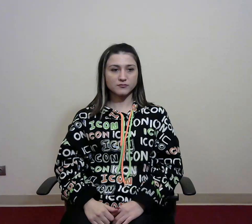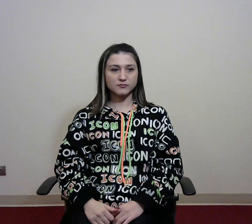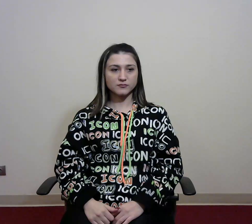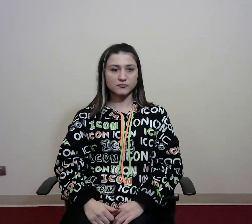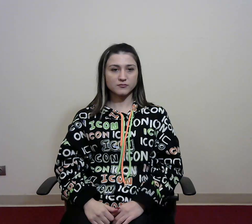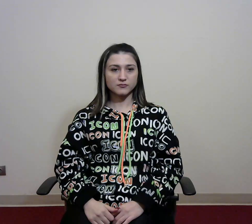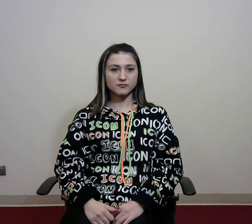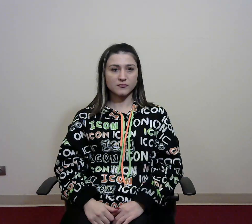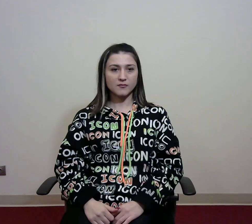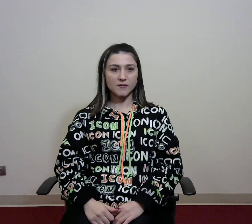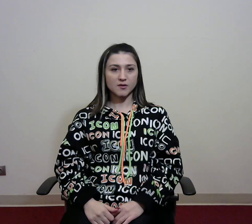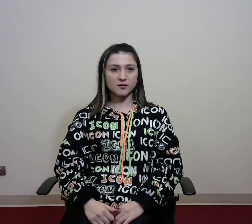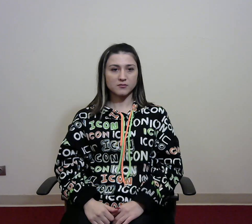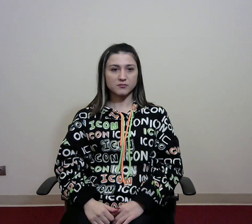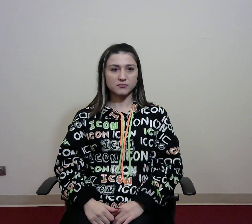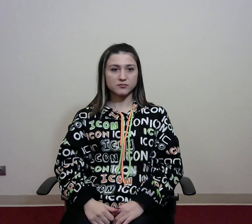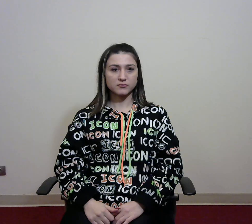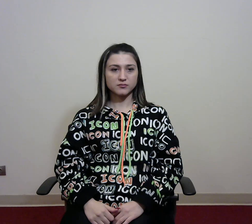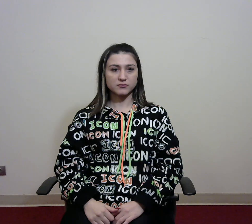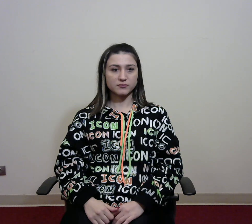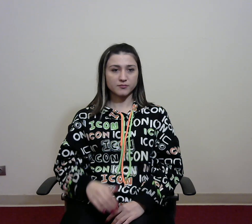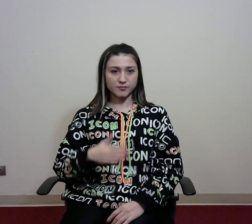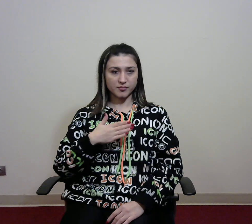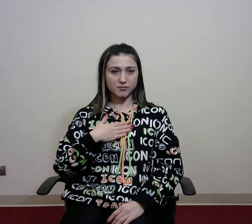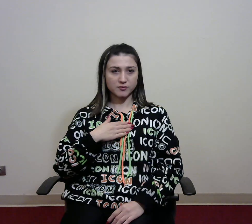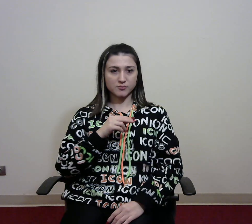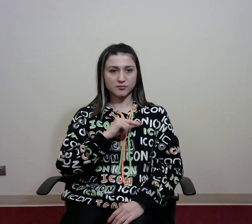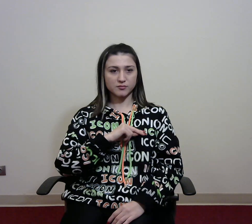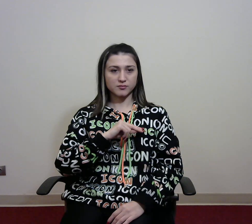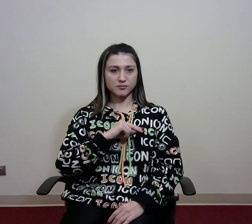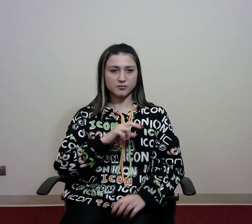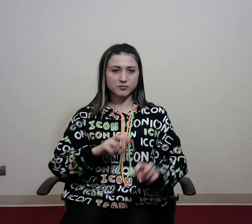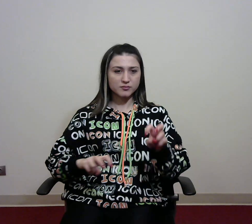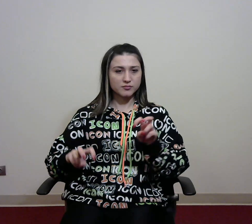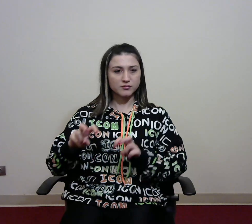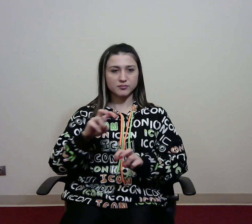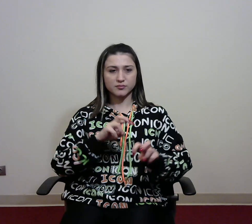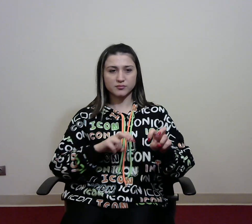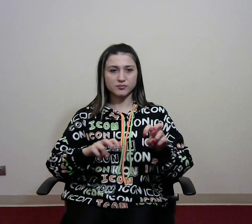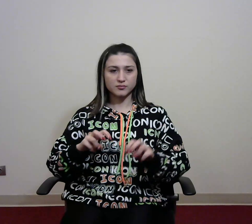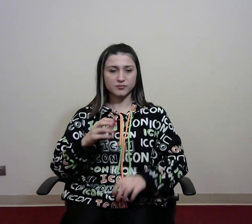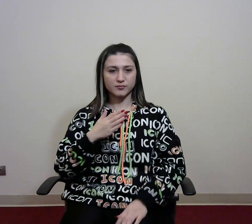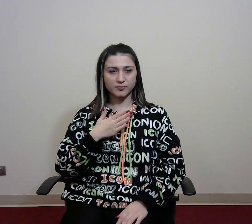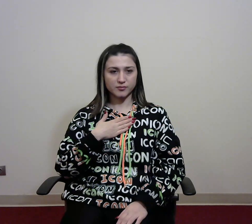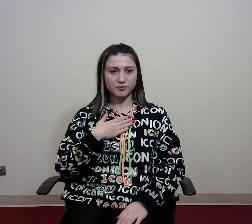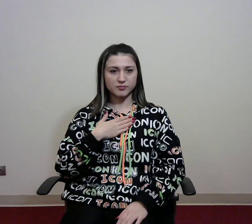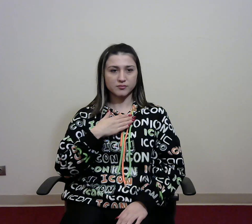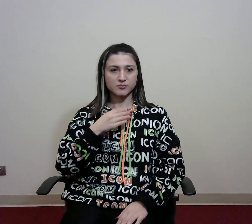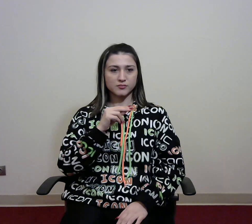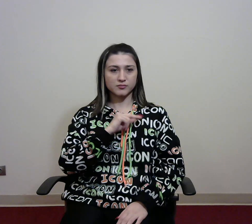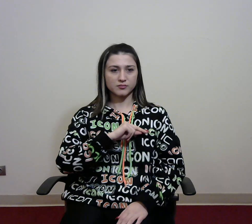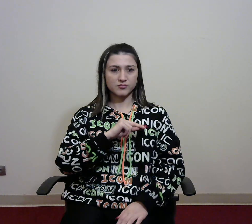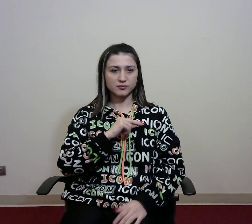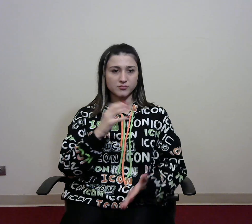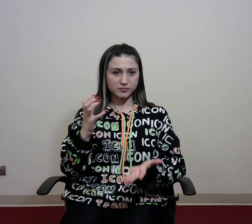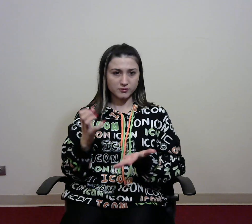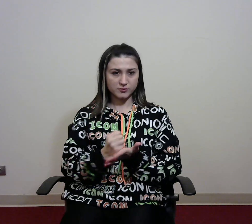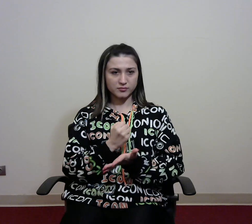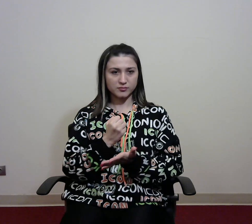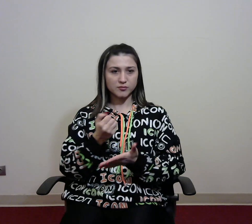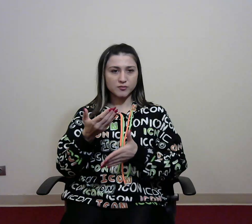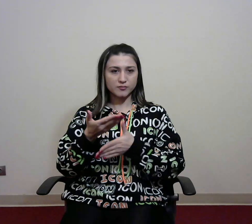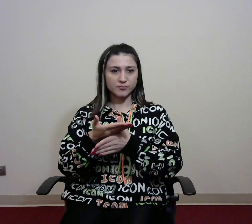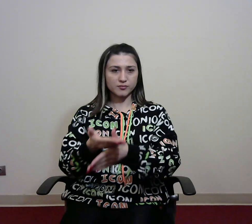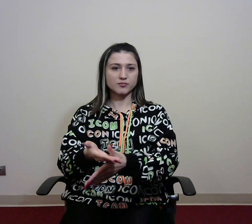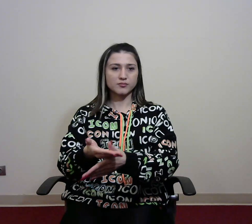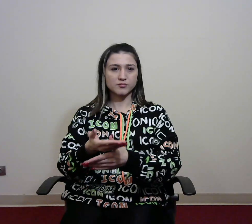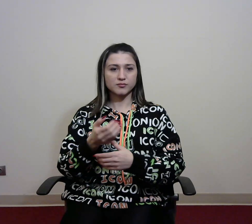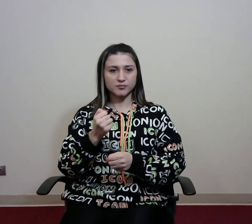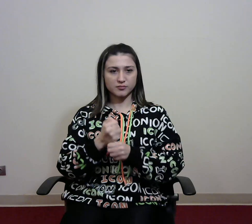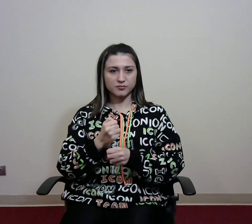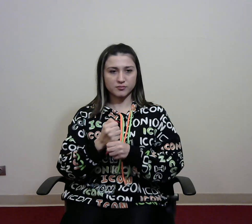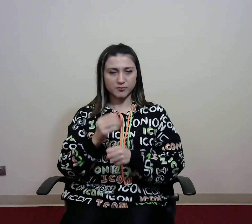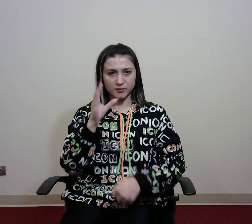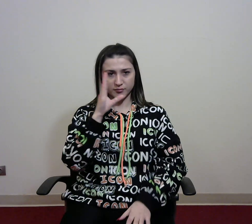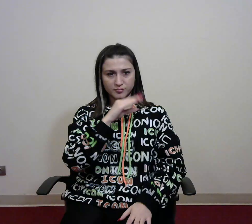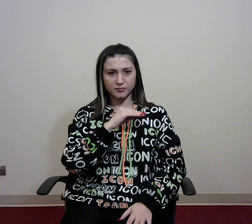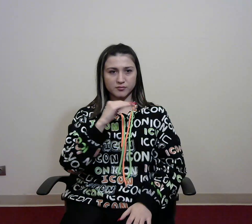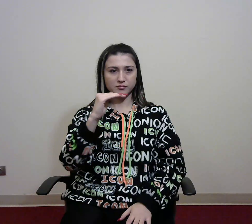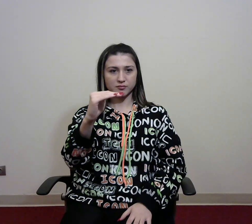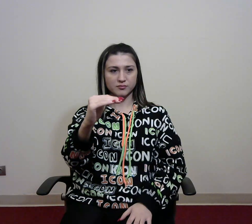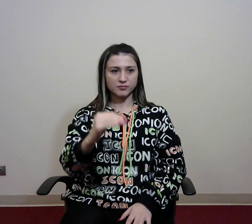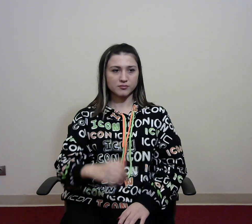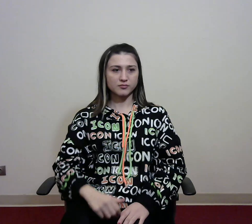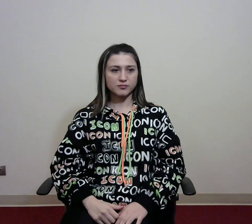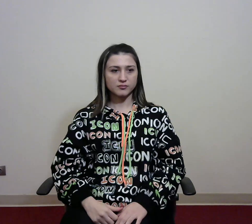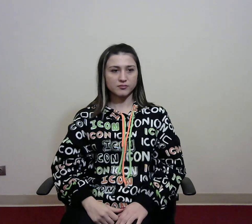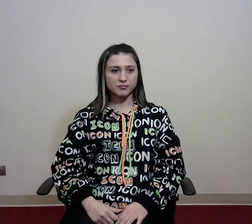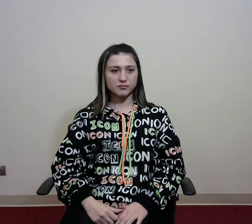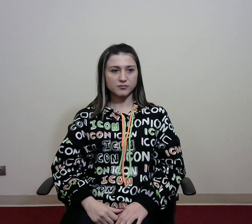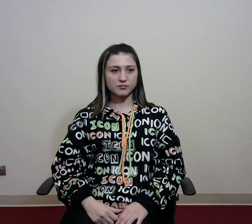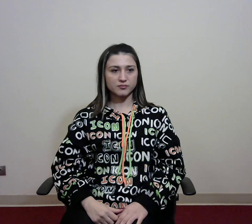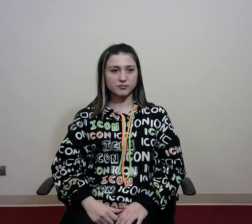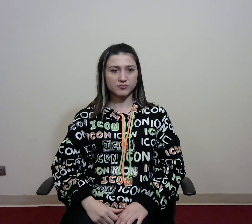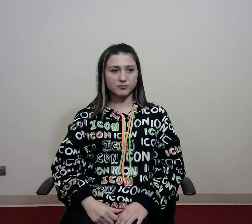Mən iş axtarıram, mənə iş tapmaqda kömək edə bilərsinizmi?